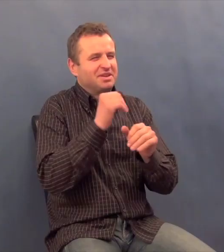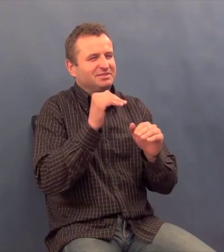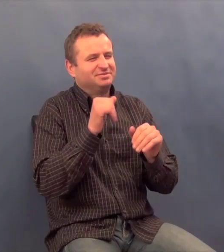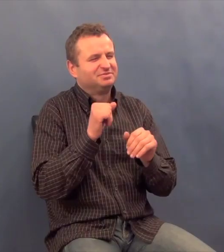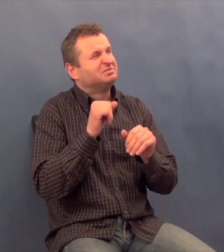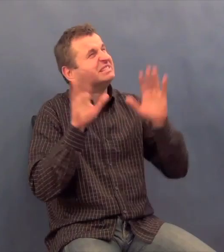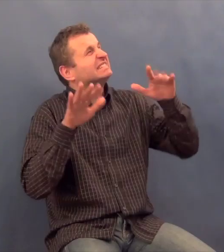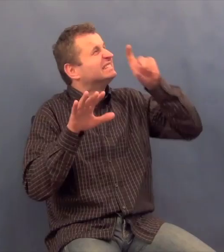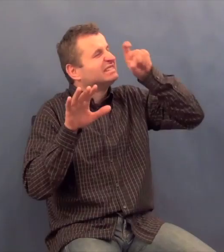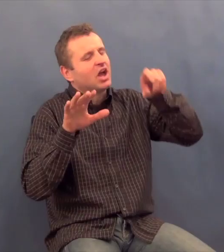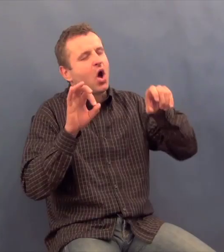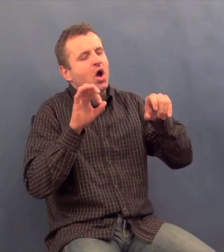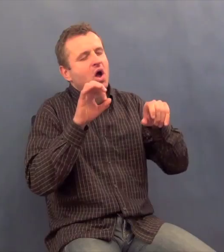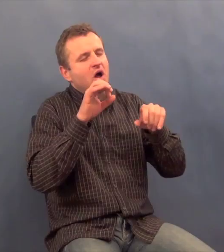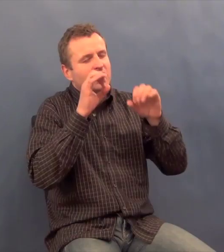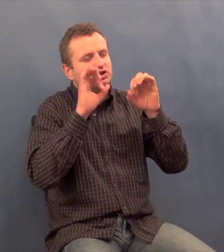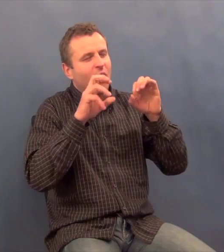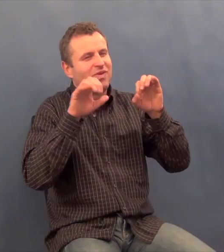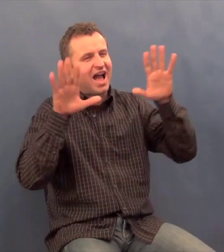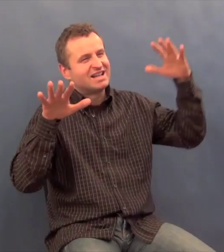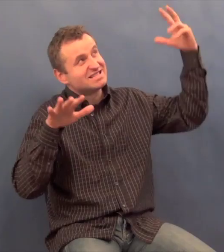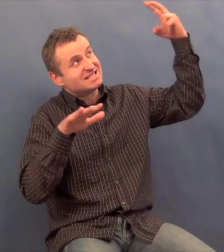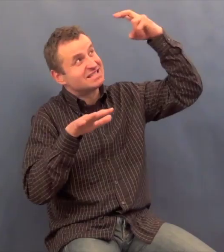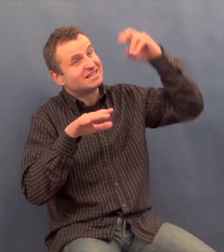Pojawia się ptak - sowa, która lata nad nim.